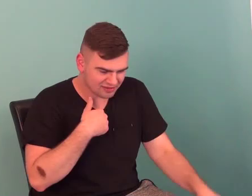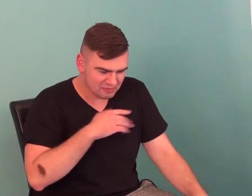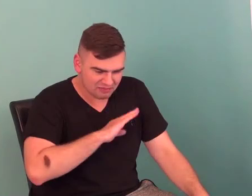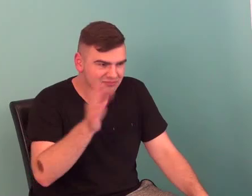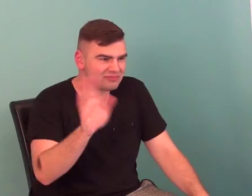Nie ma.